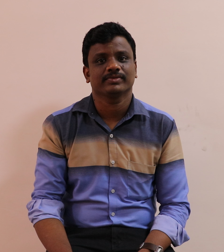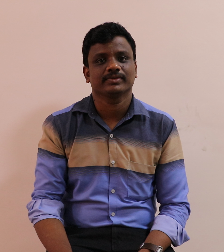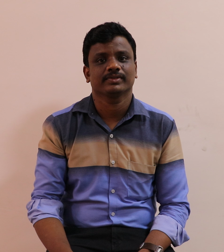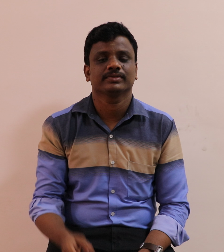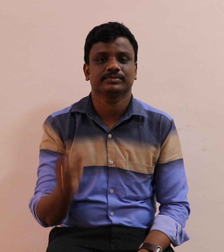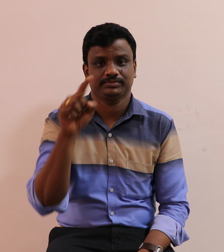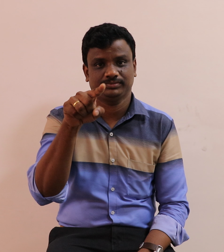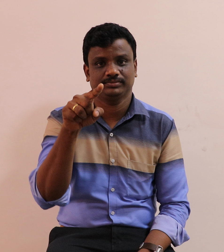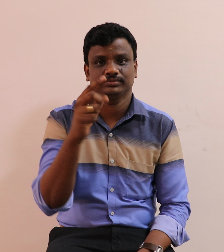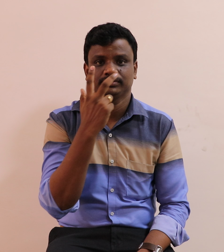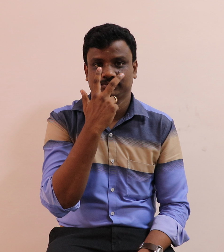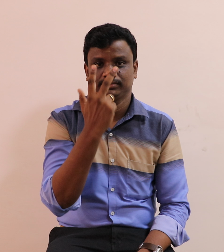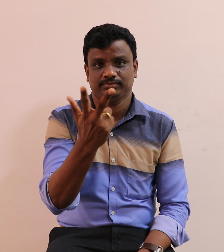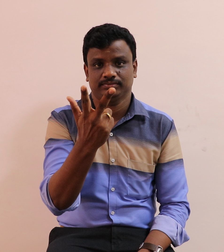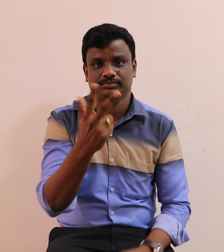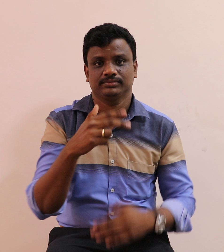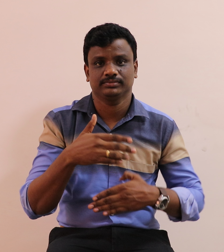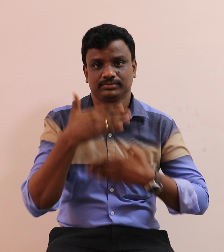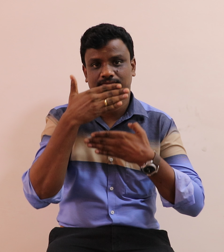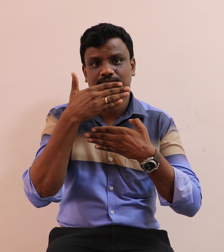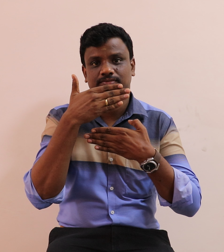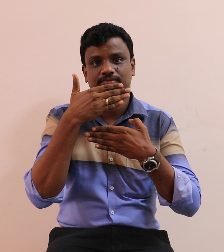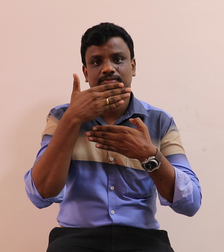nice to meet you